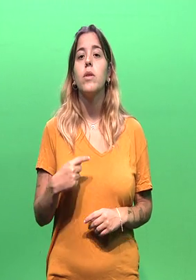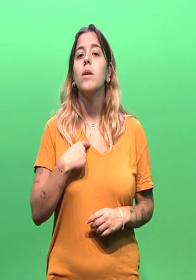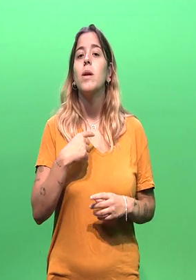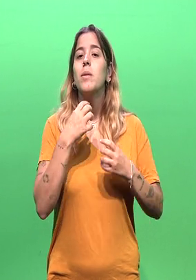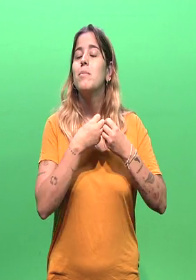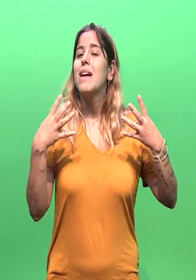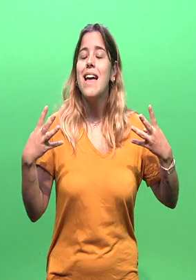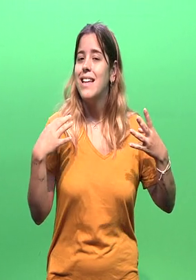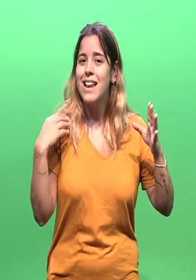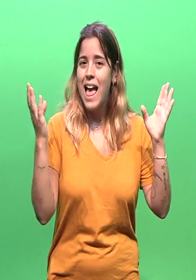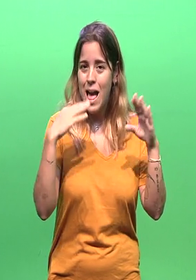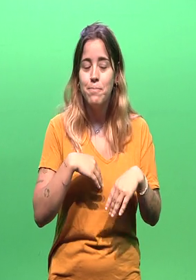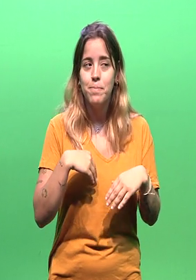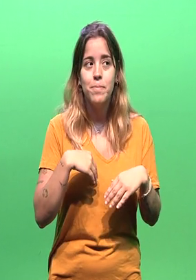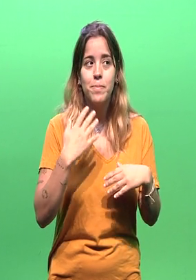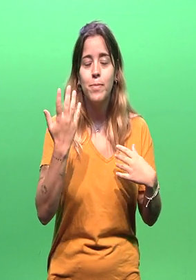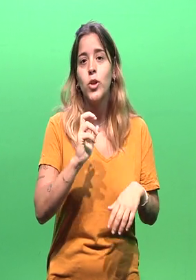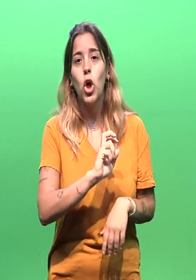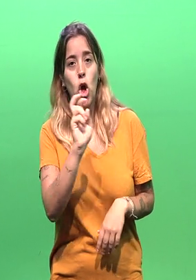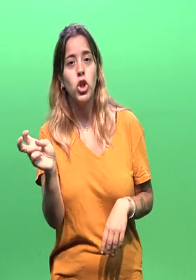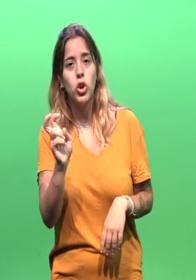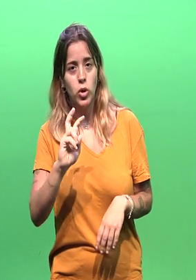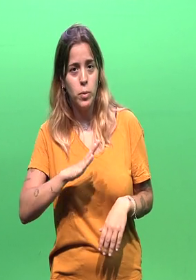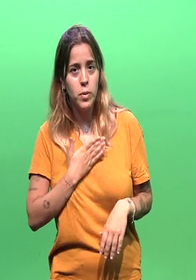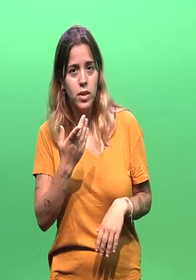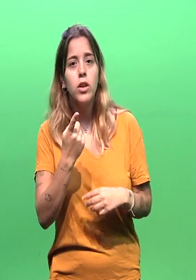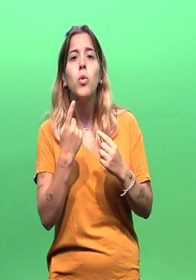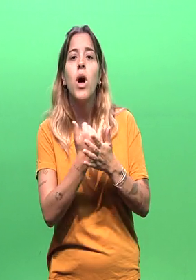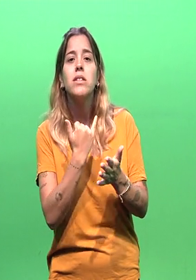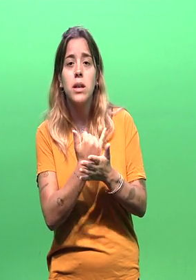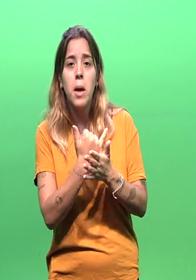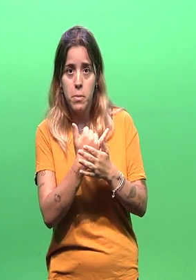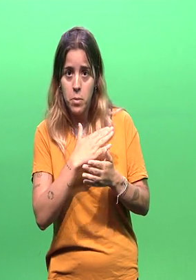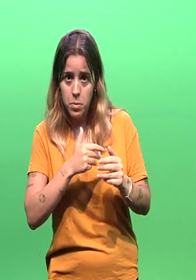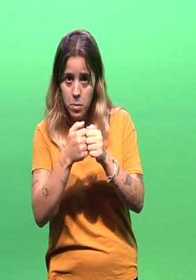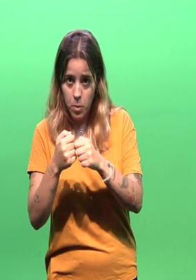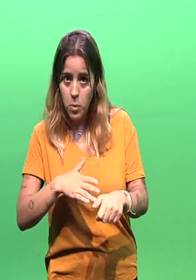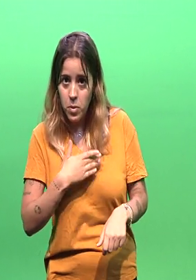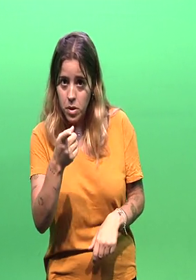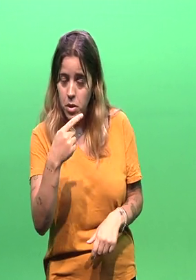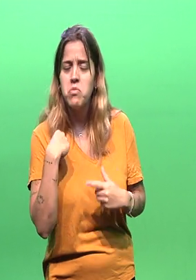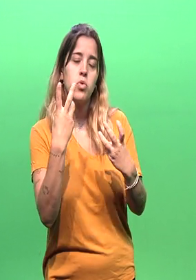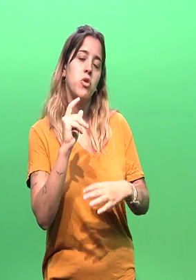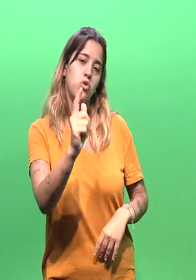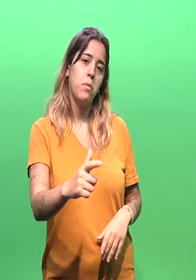No tinc correu electrònic, et puc donar el meu número de Whatsapp? Et dono el número.